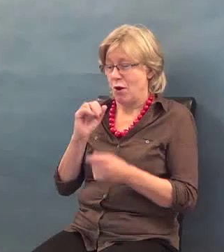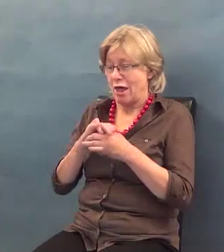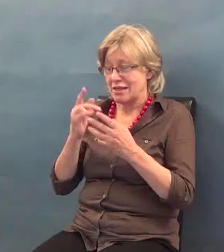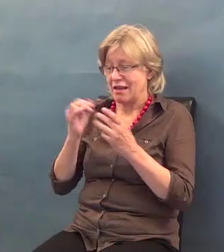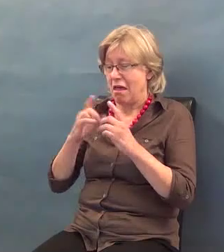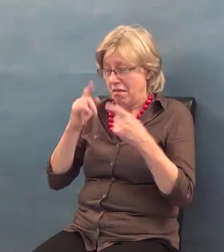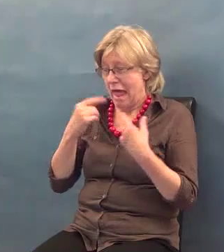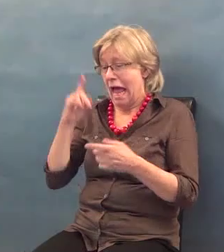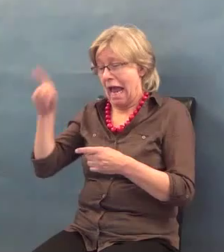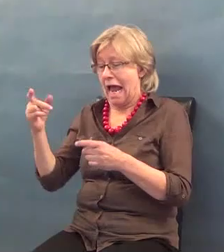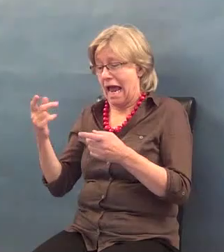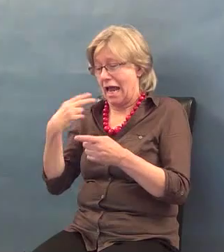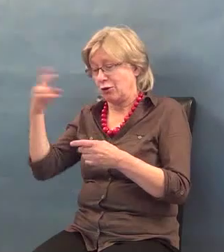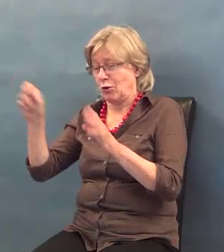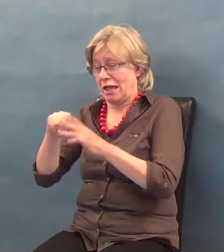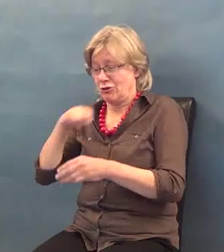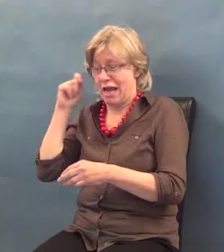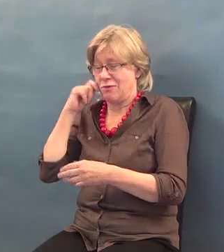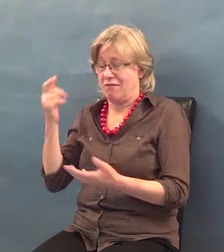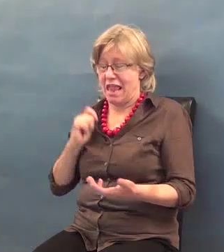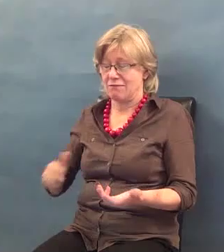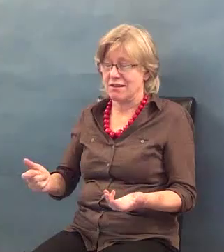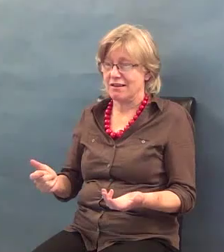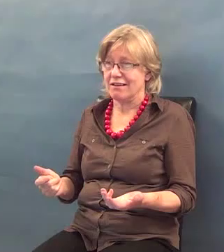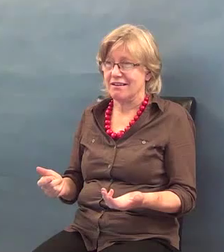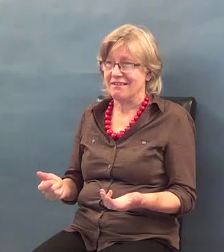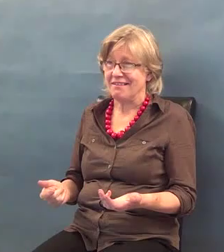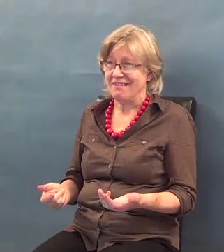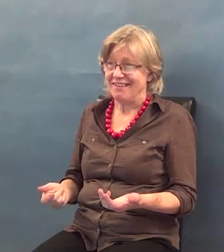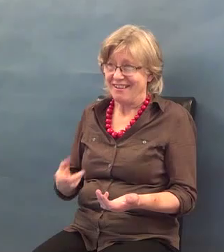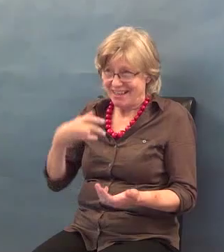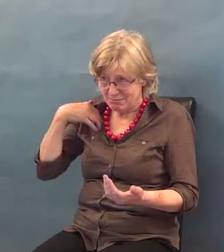Z koleżanką do rana, a potem do dziadka na wieś.